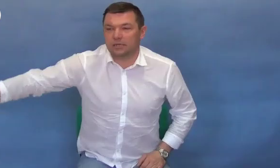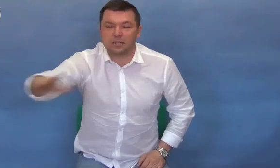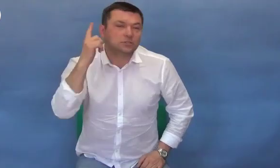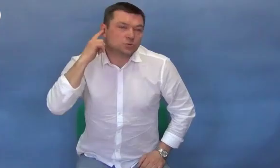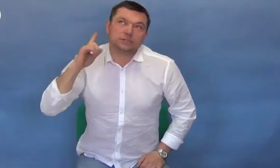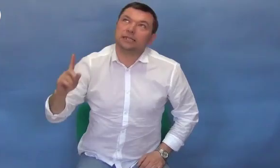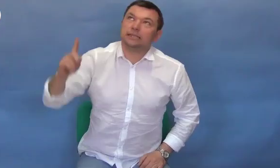Słyszący na wysokości.